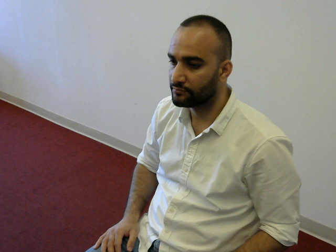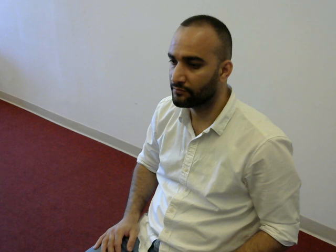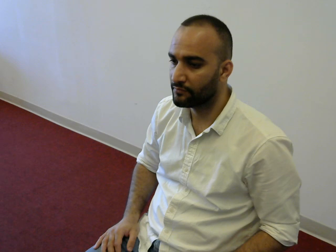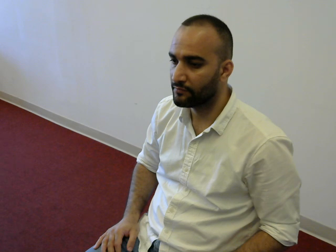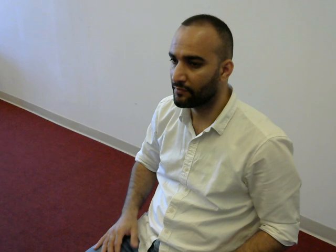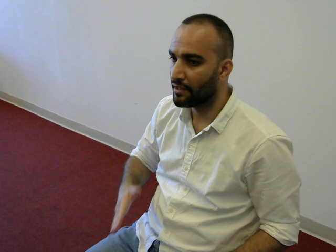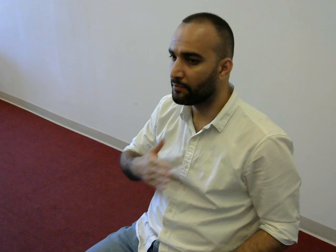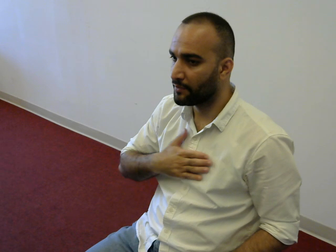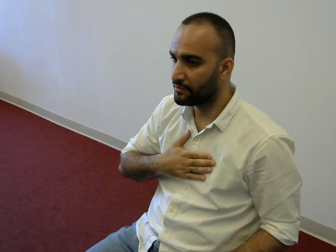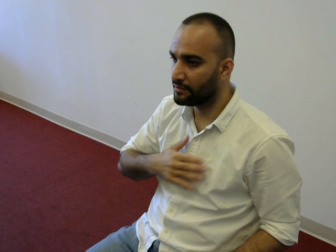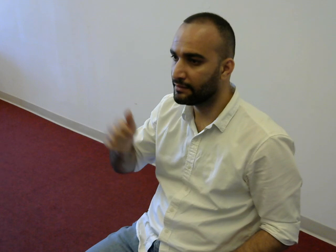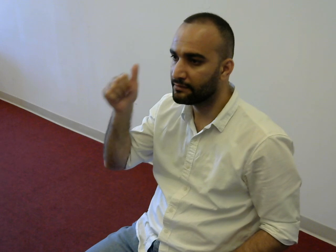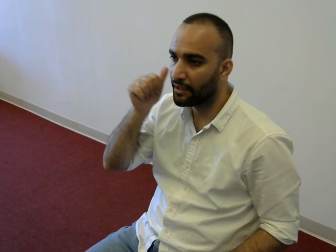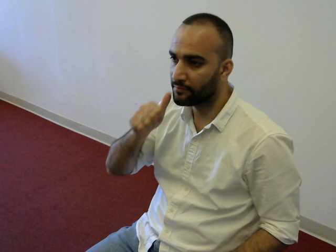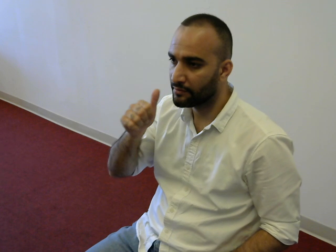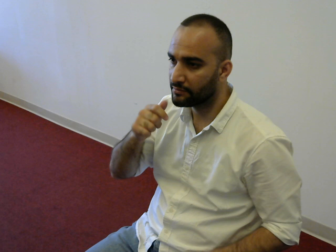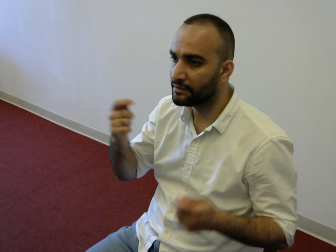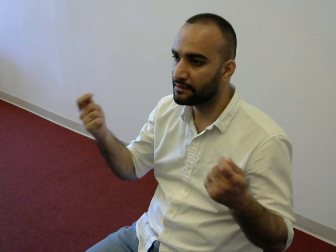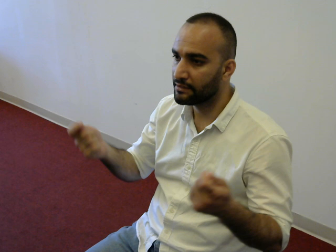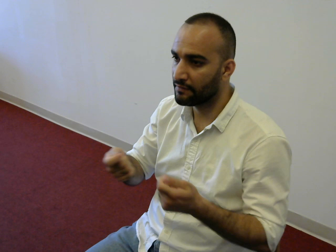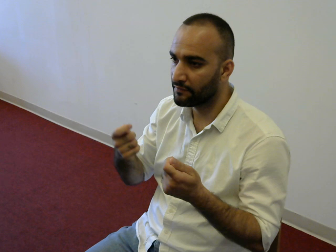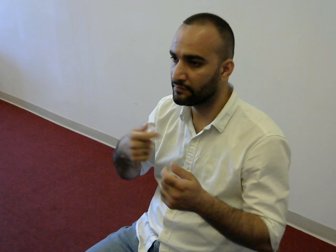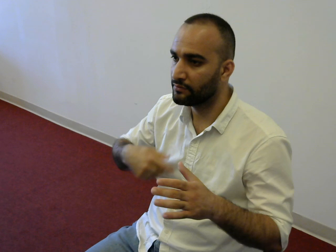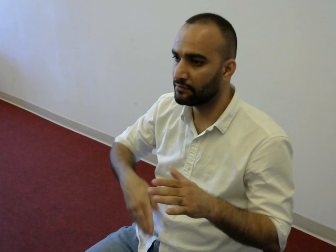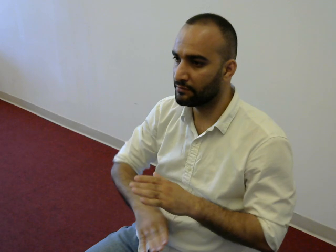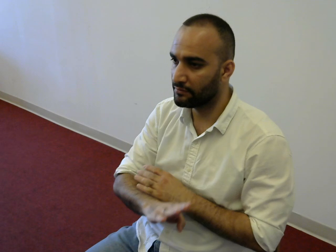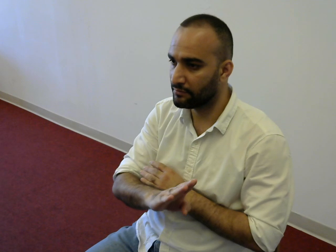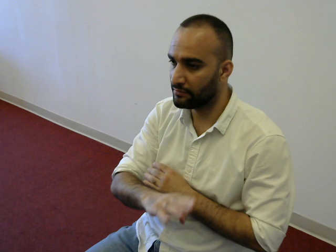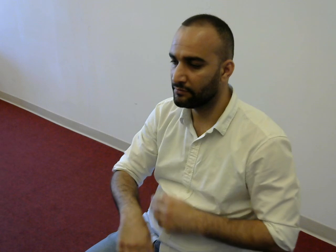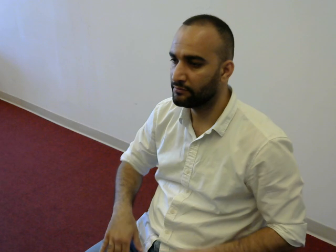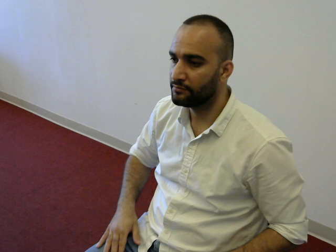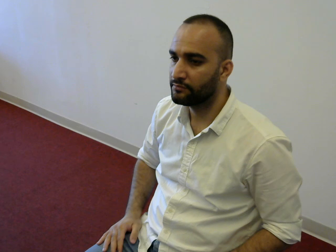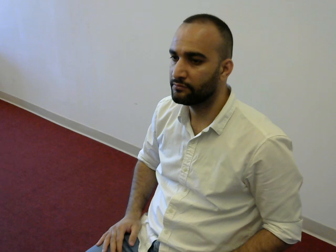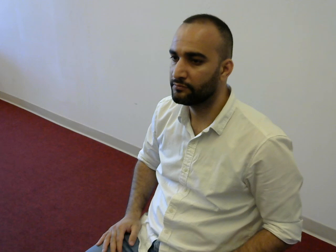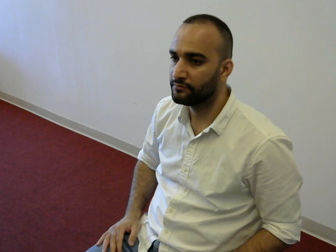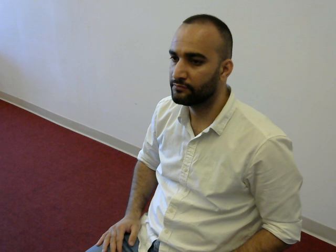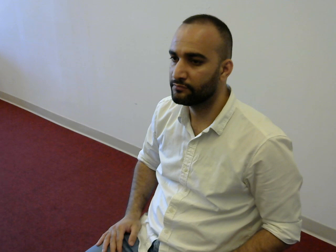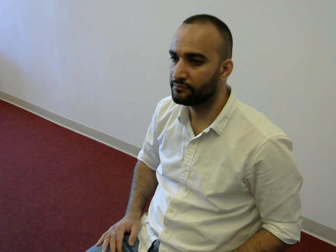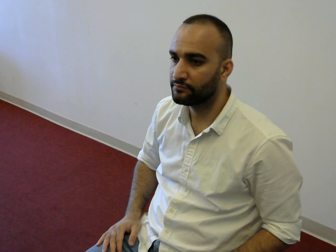Mən sabah toya gedirəm